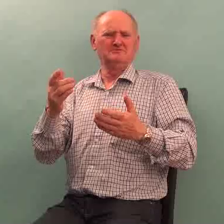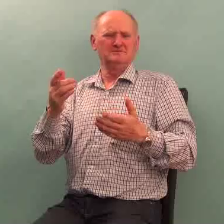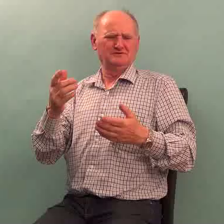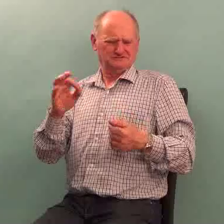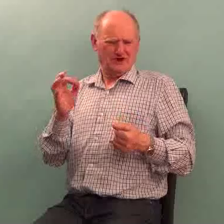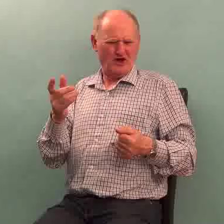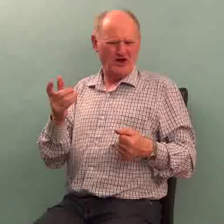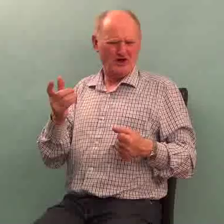Co słyszałem?